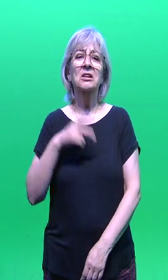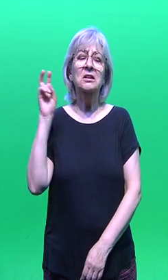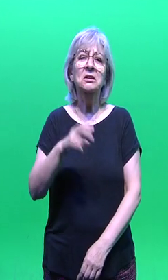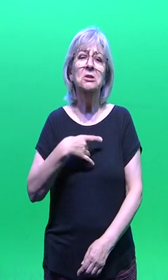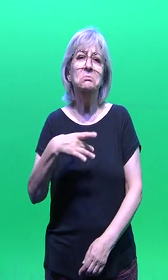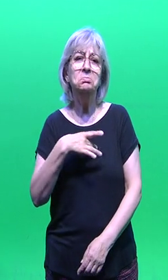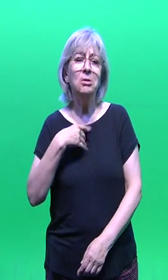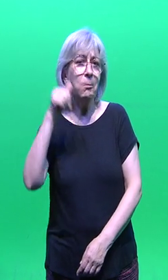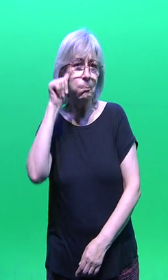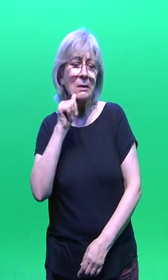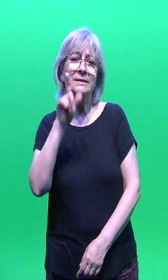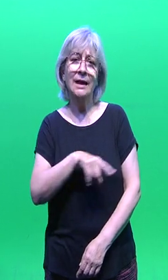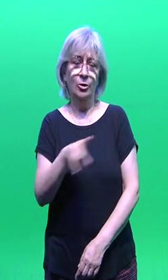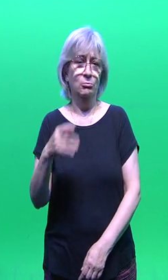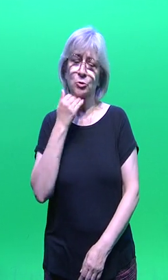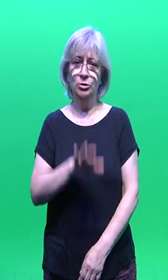Vinc perquè no sé si estic embarassada.